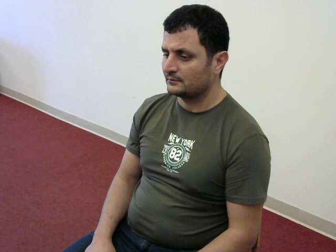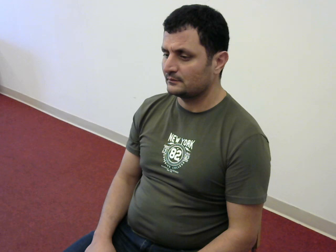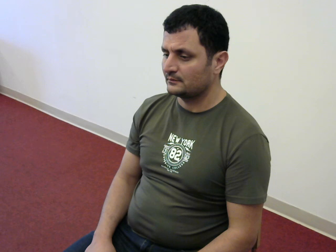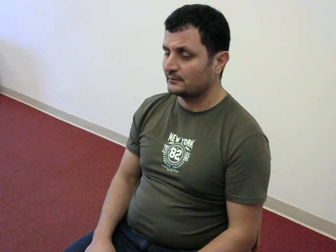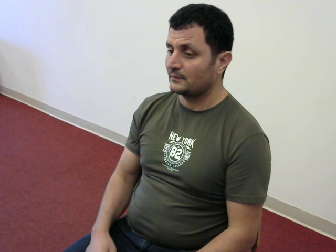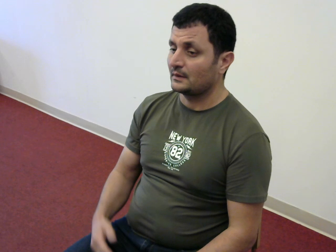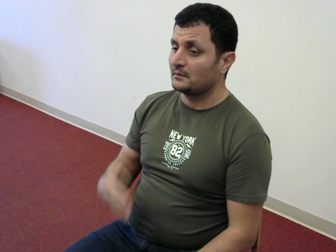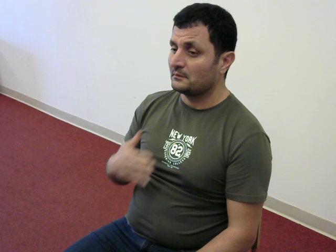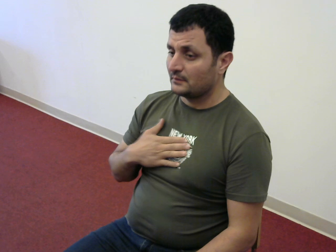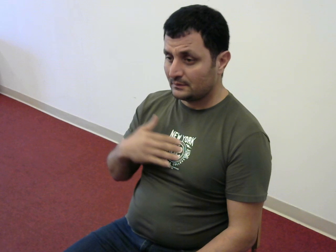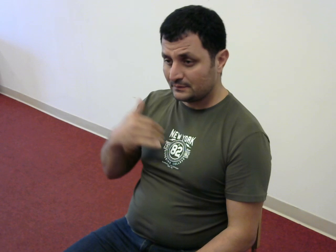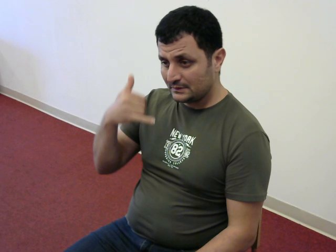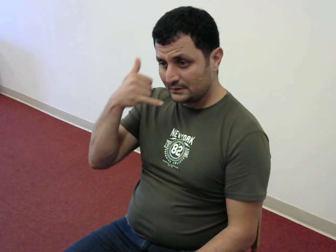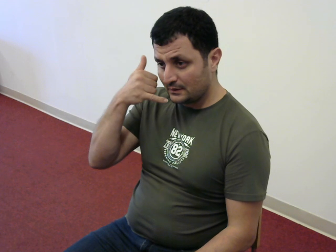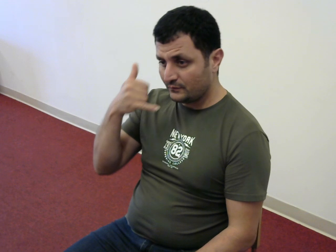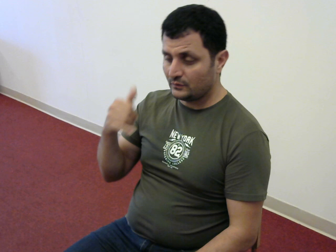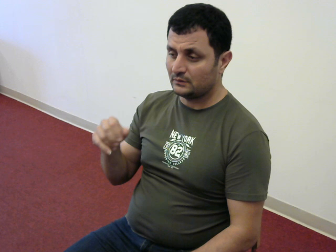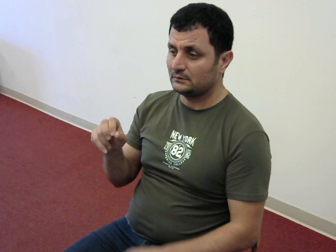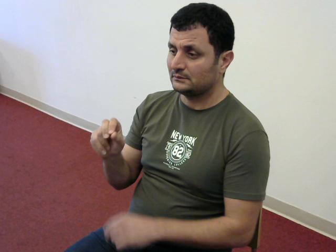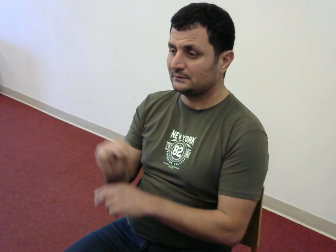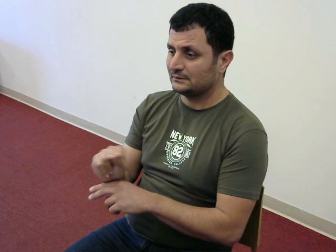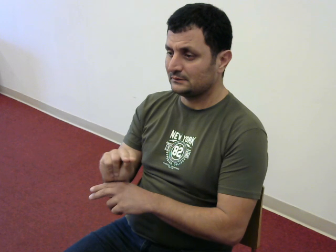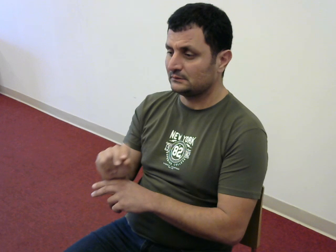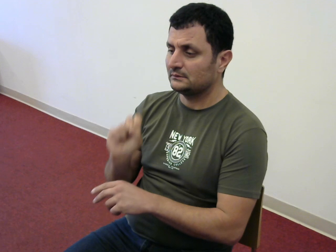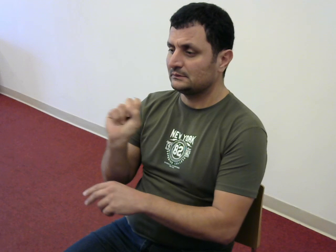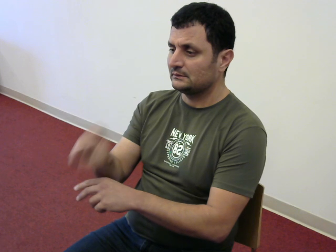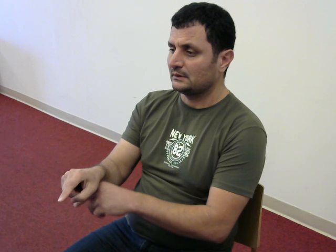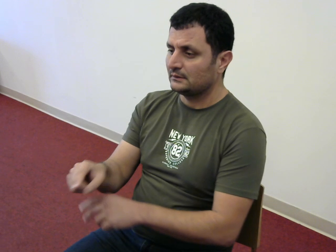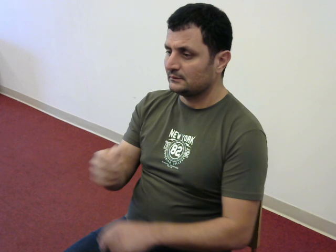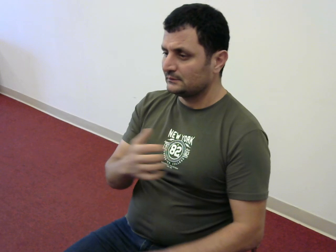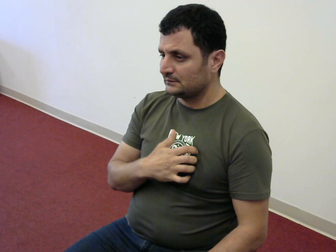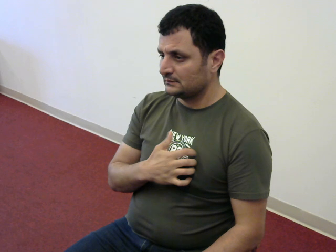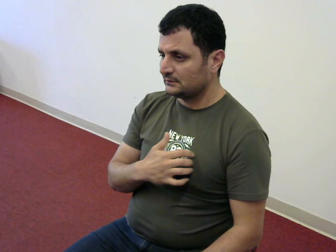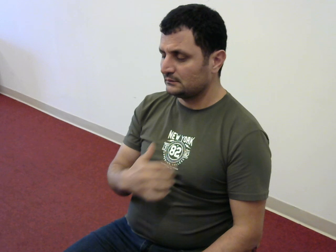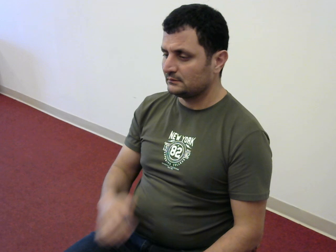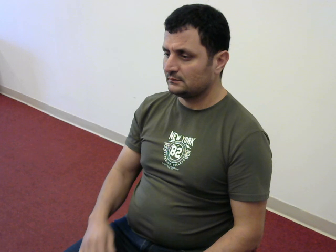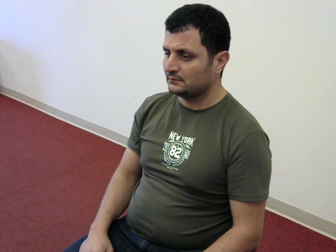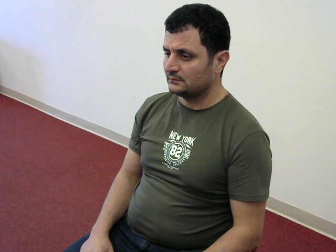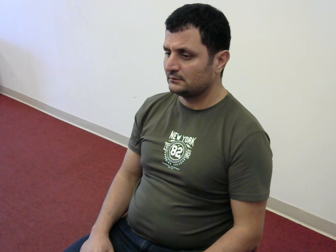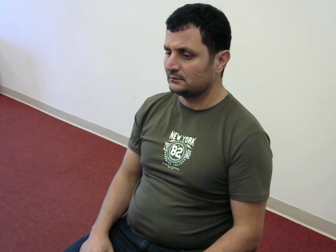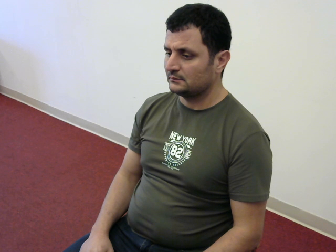Mən telefonu təmir etdirmək istəyirəm